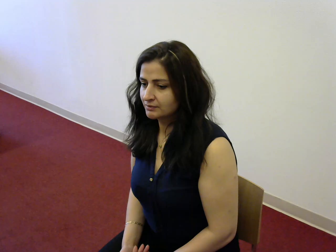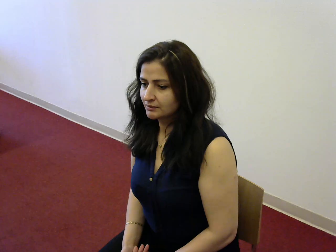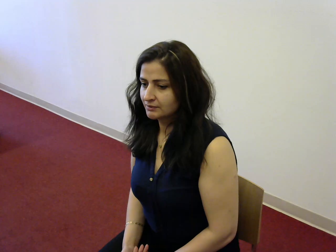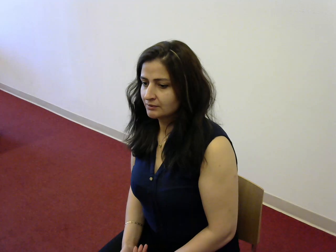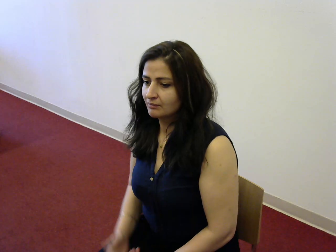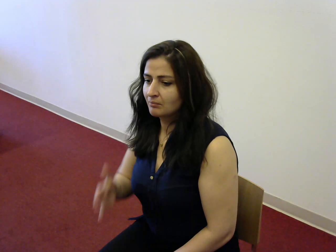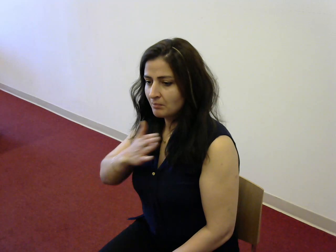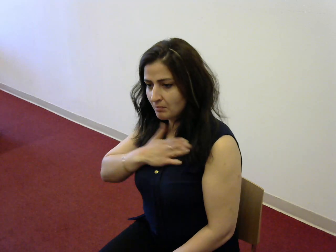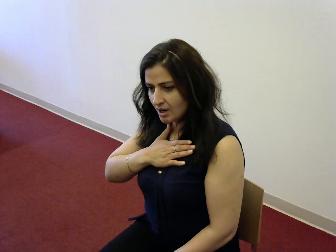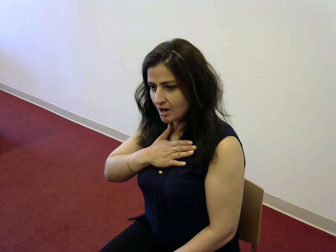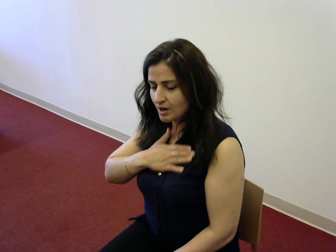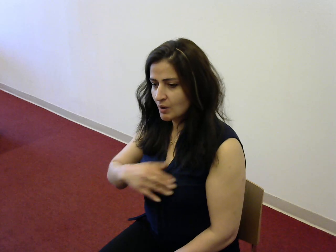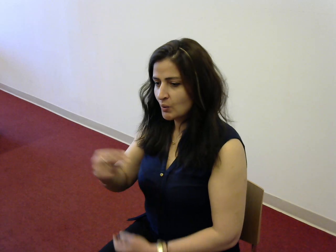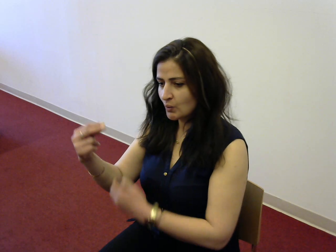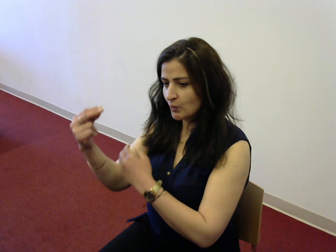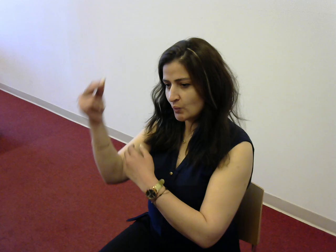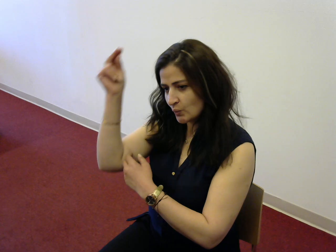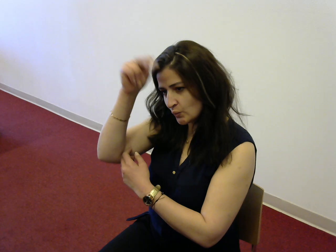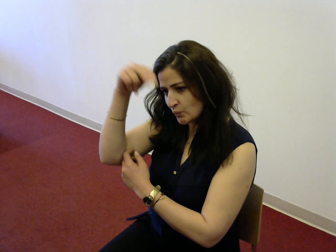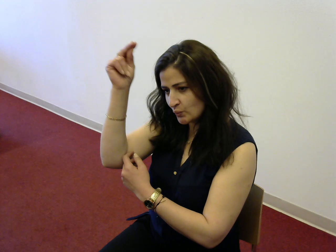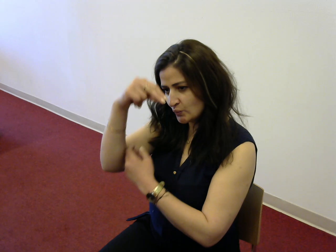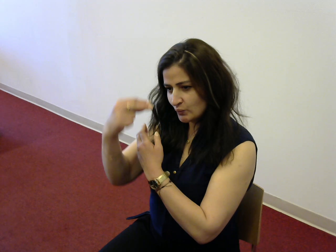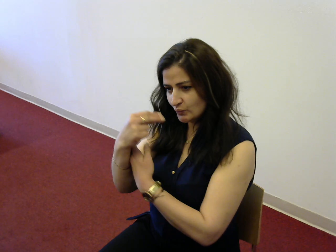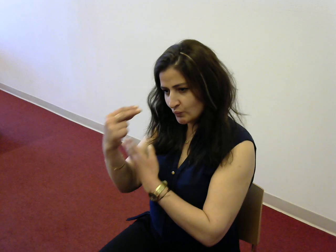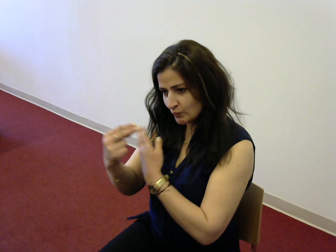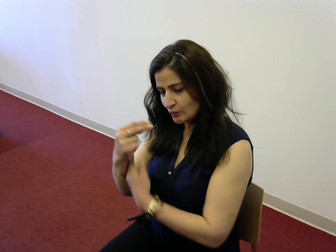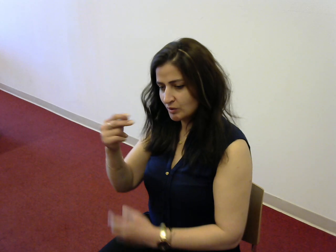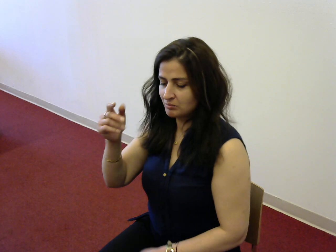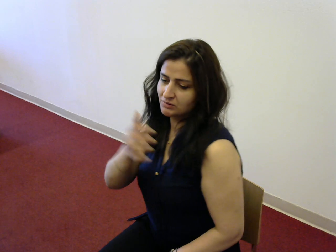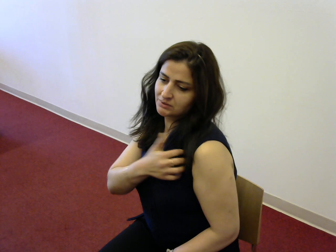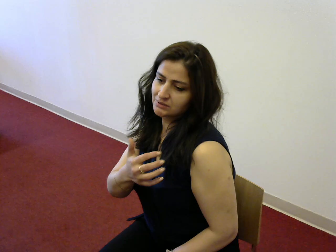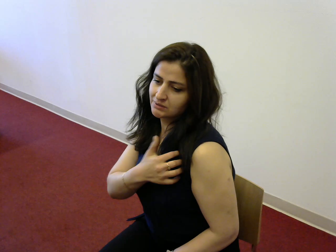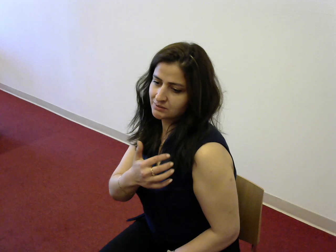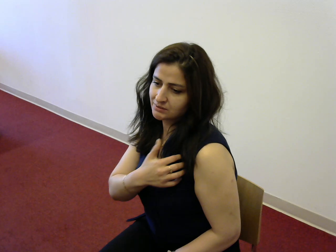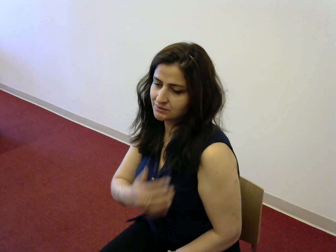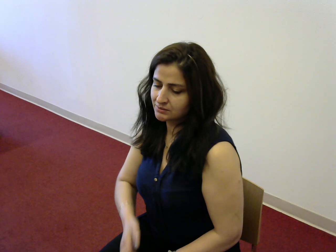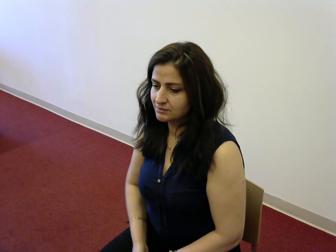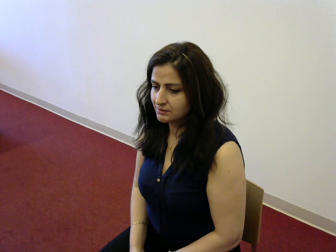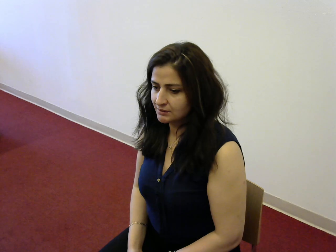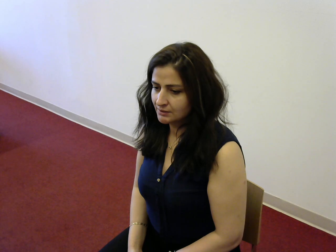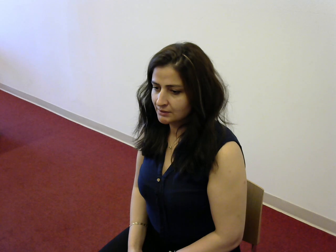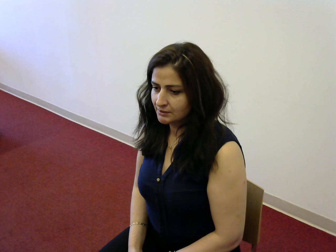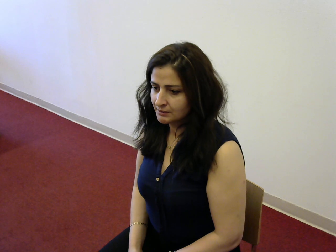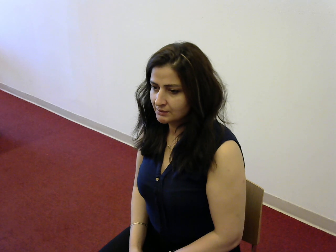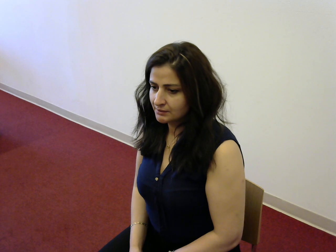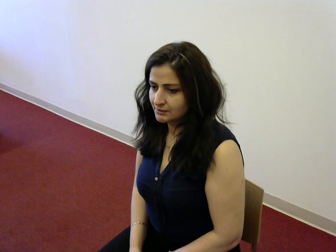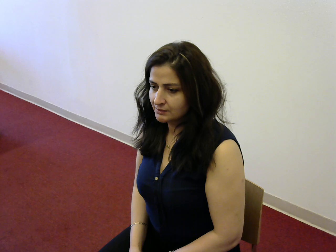Mən öyrənmək istəyirəm